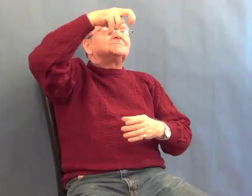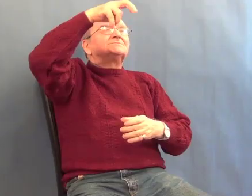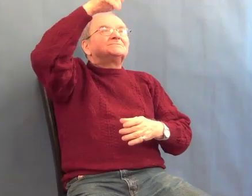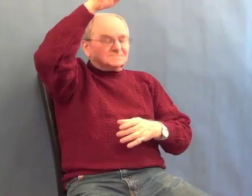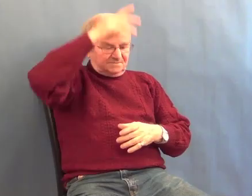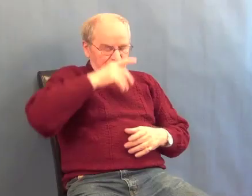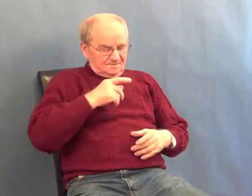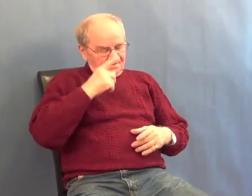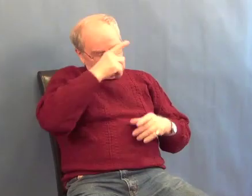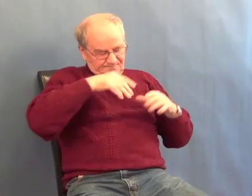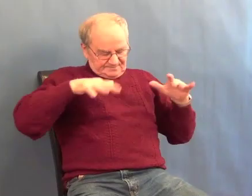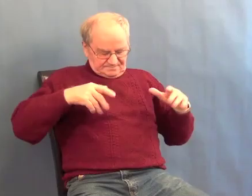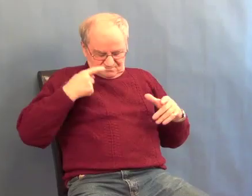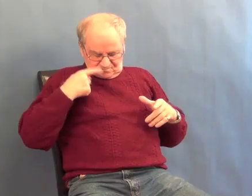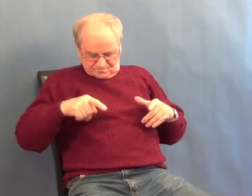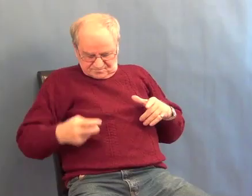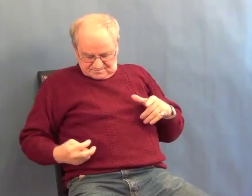Ptak go zauważył.